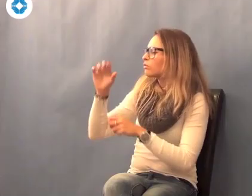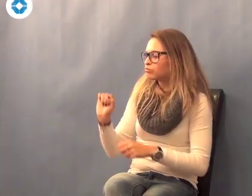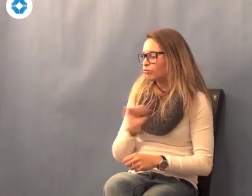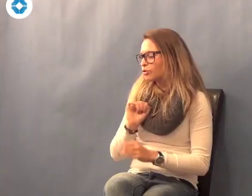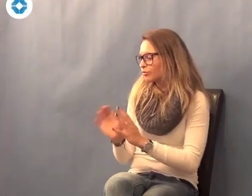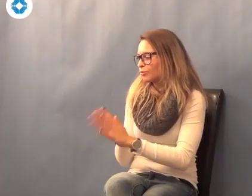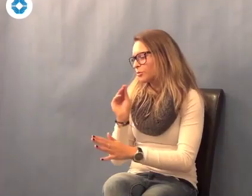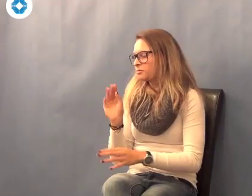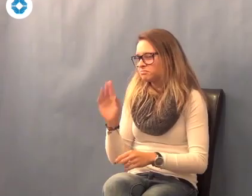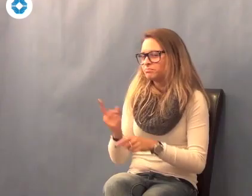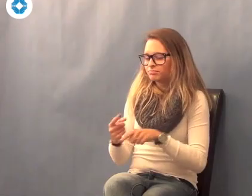A to fajnie, i ukradł jeden koszyk z owocami.